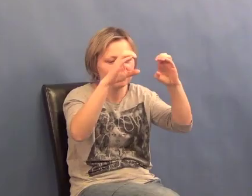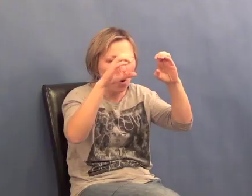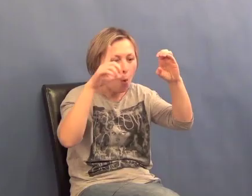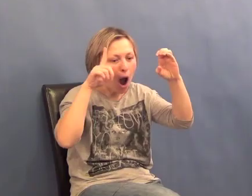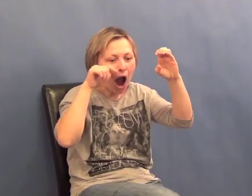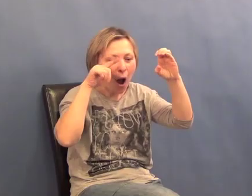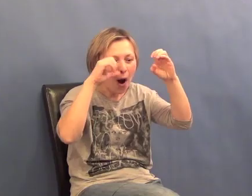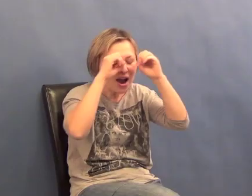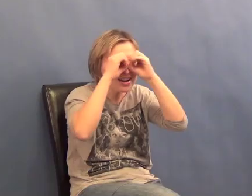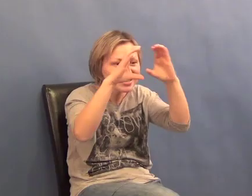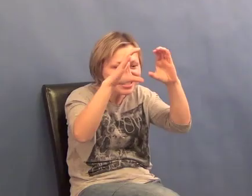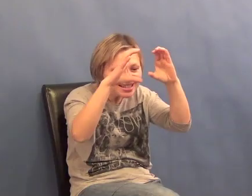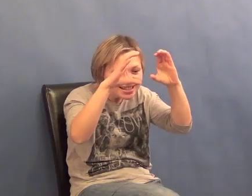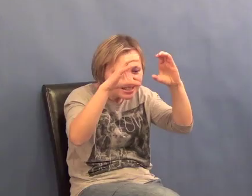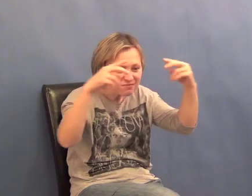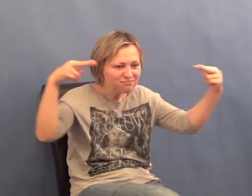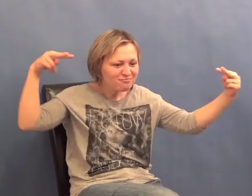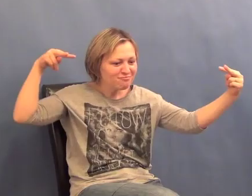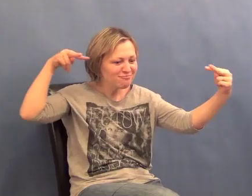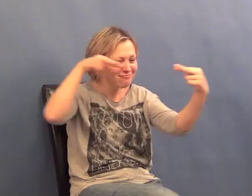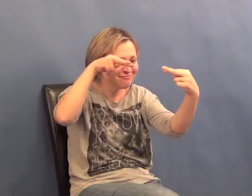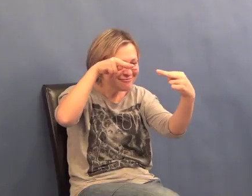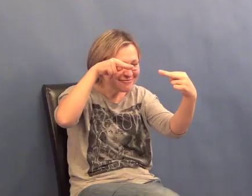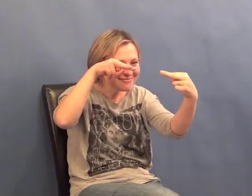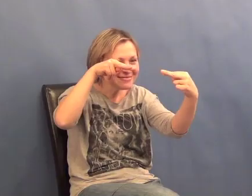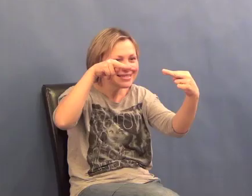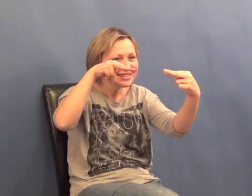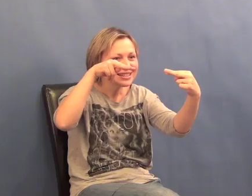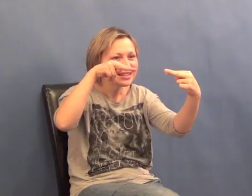Kotowi się to podoba i oboje patrzą na siebie nawzajem.